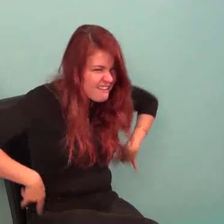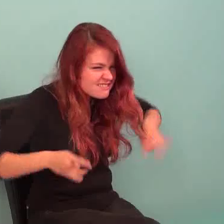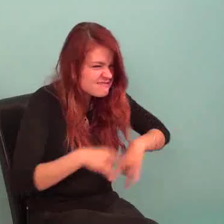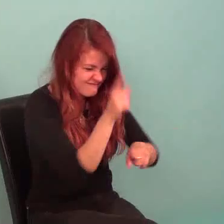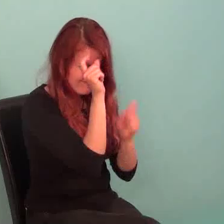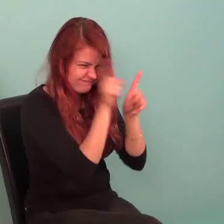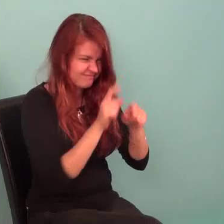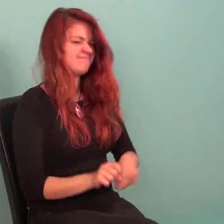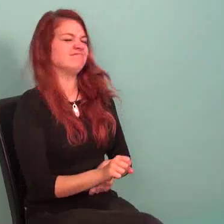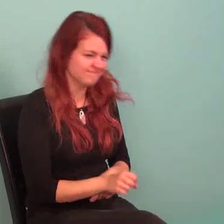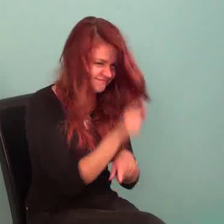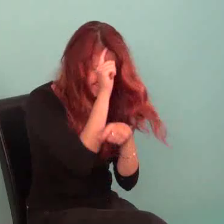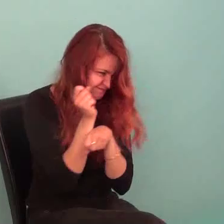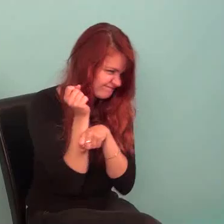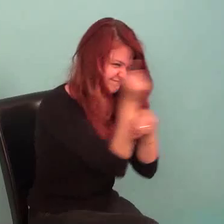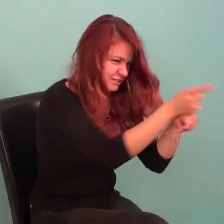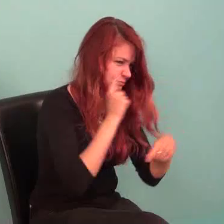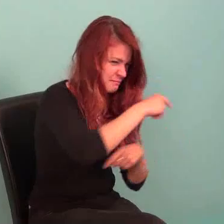Jeleń nagle pochyla swój łeb, zrzuca chłopca, a chłopiec spada w dół.